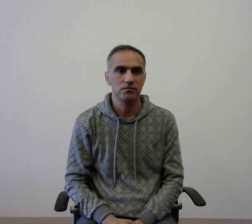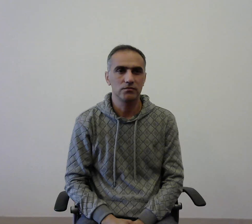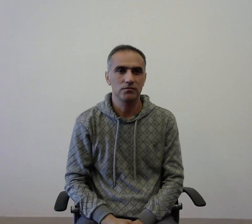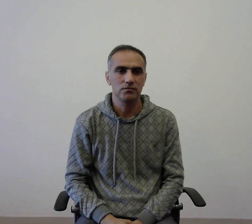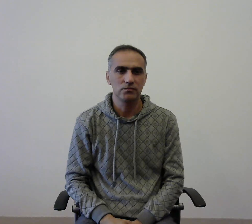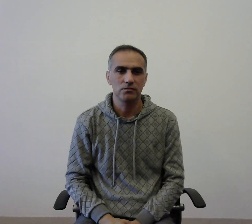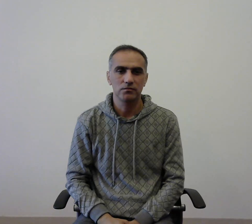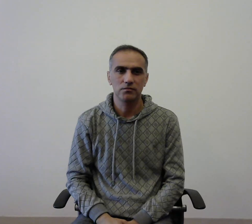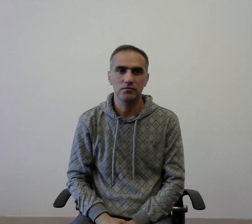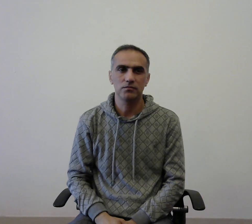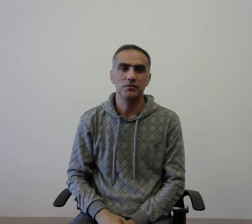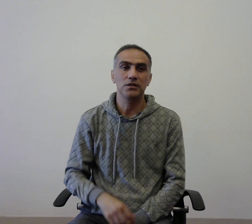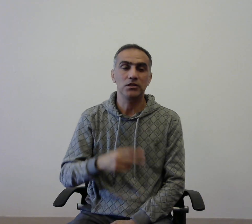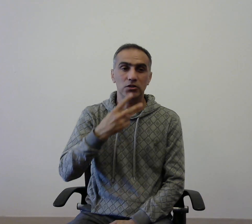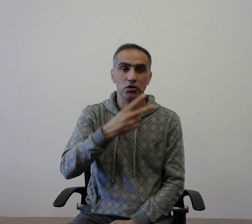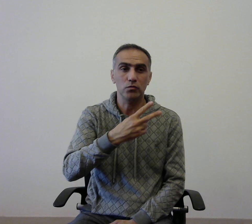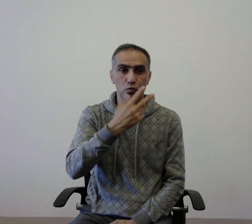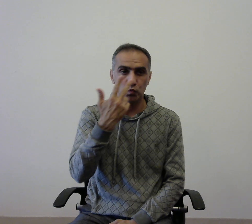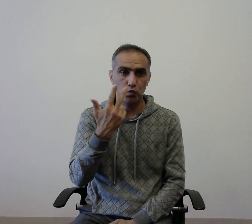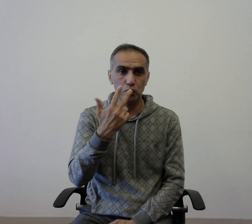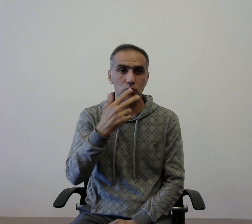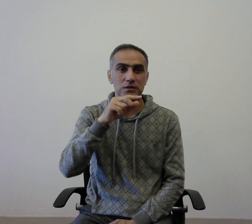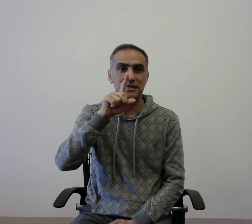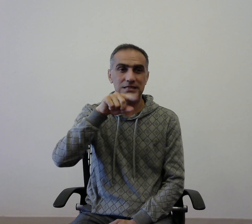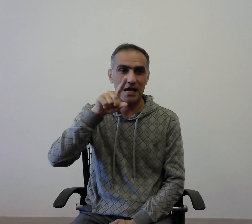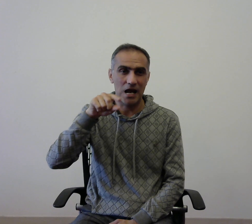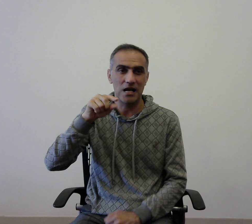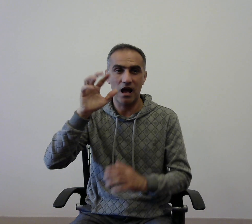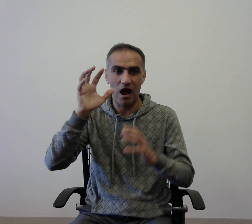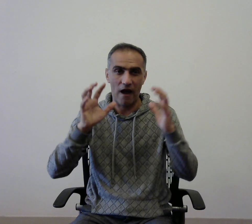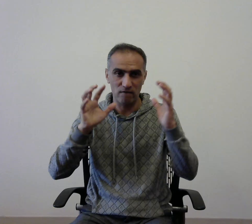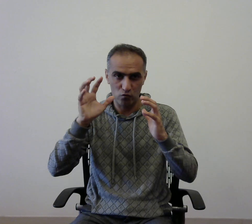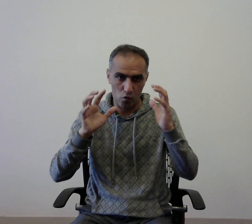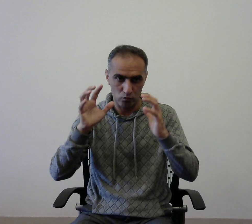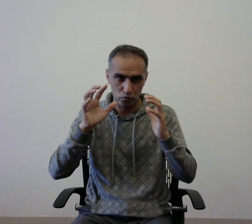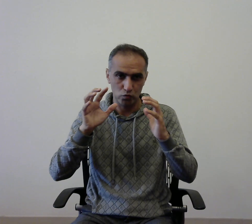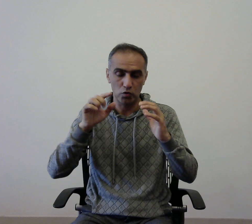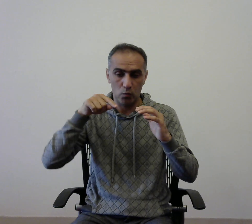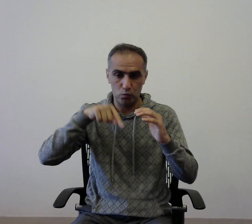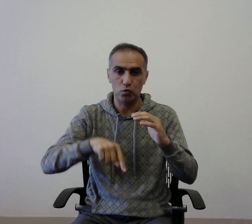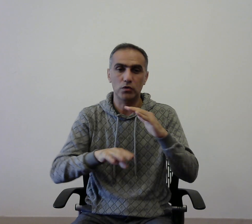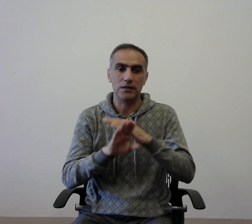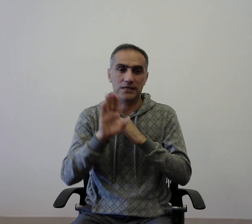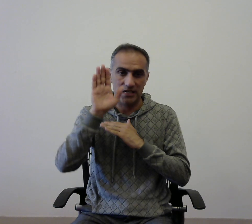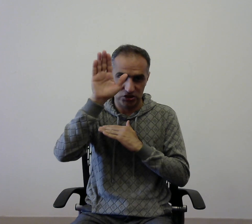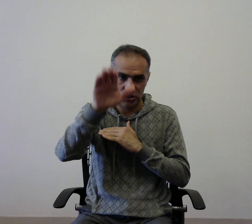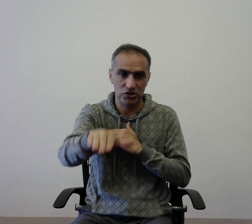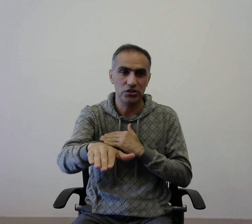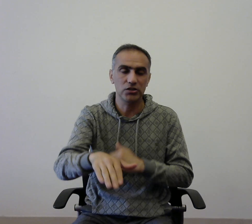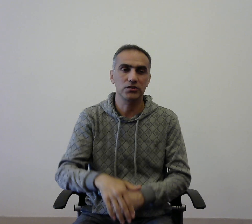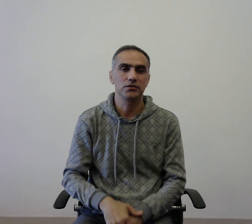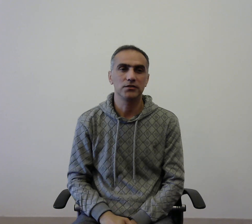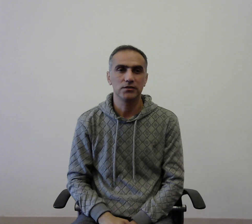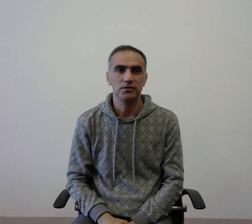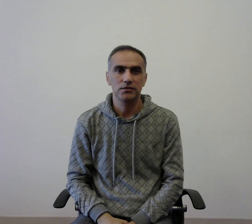23 saylı avtobus burdan keçir?